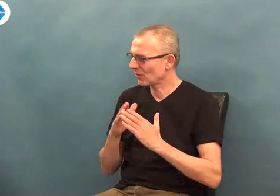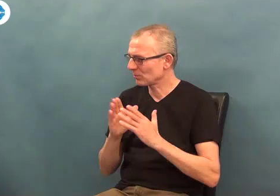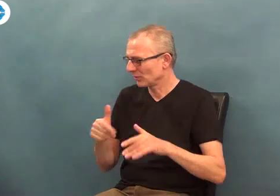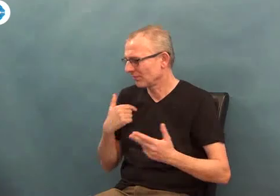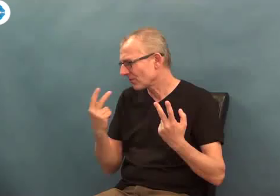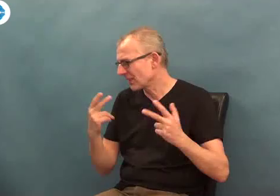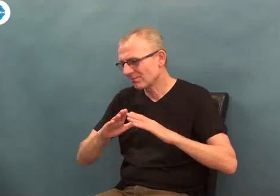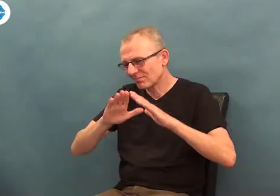Dla mnie dom jest ważny.